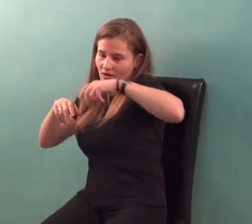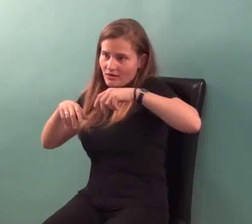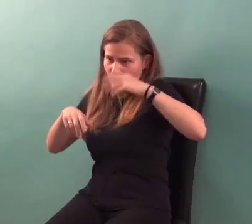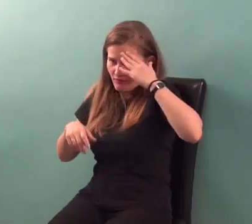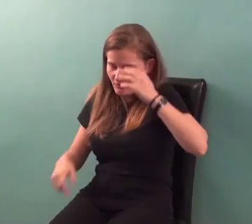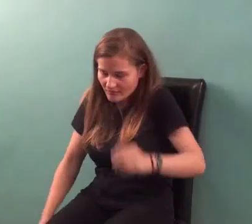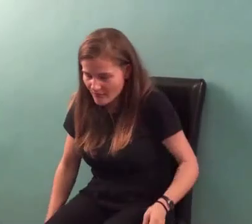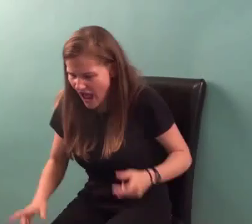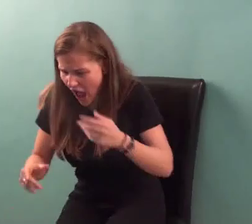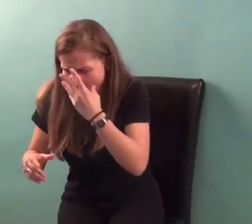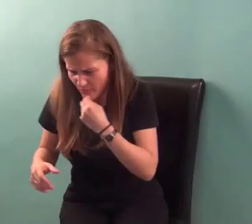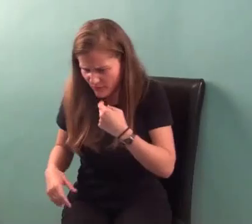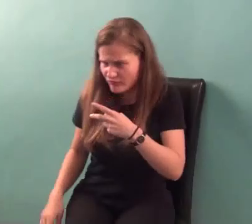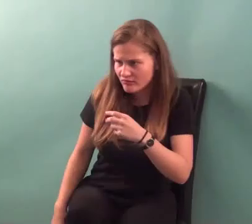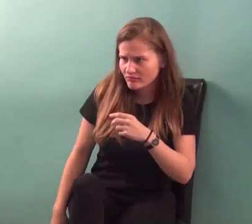Takiego obrazu nie widziałam jeszcze.